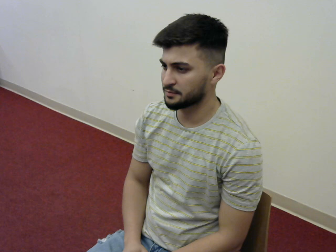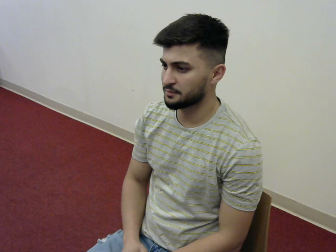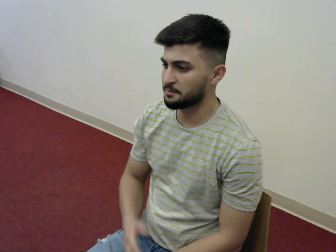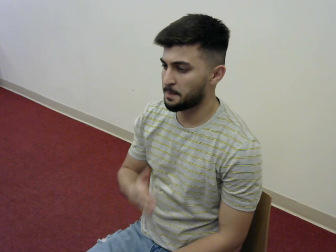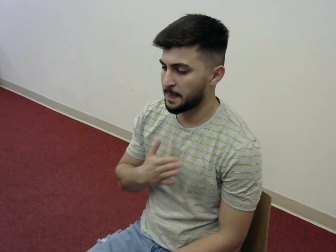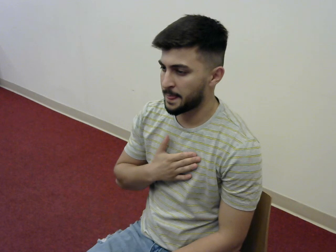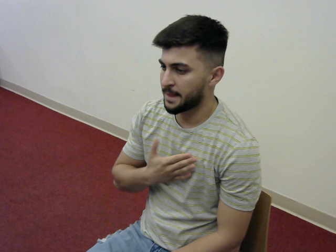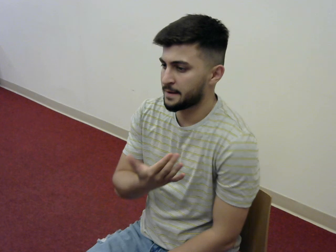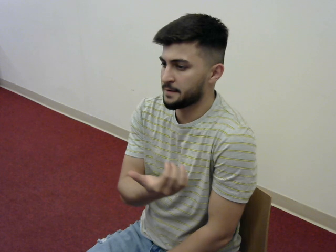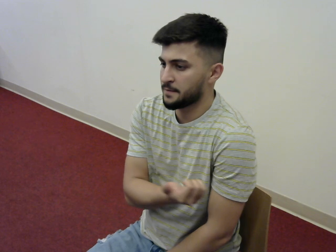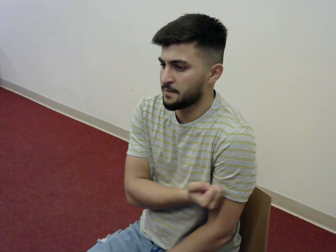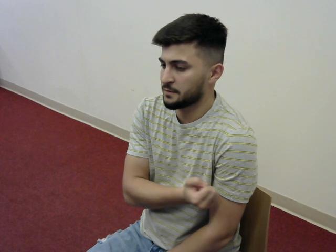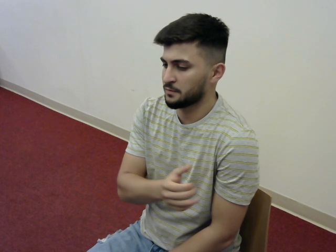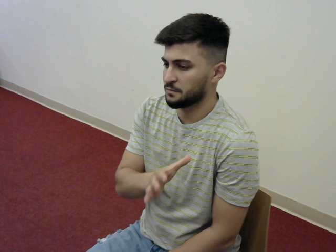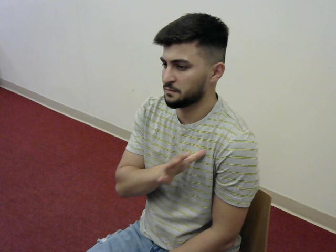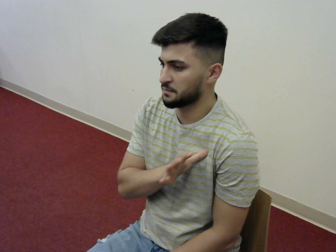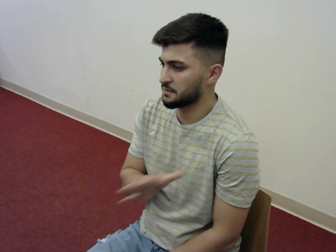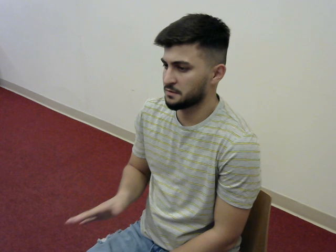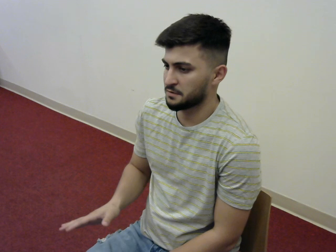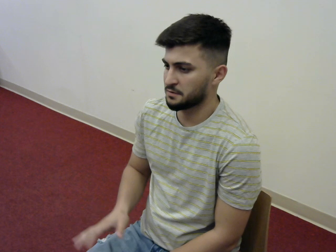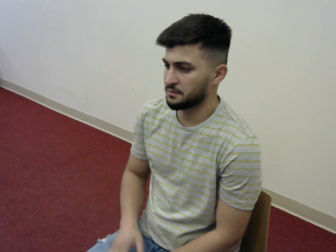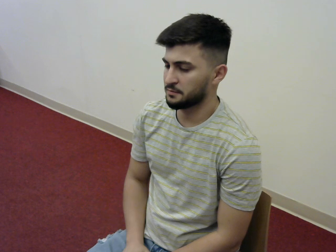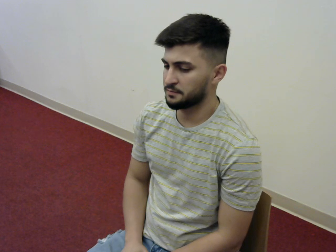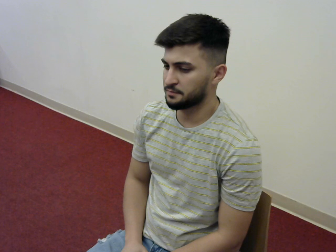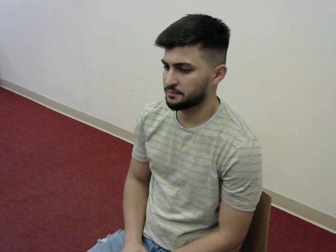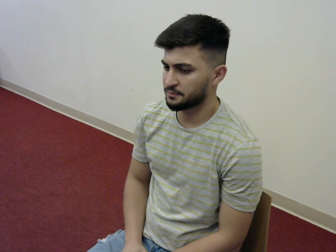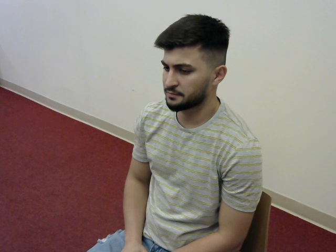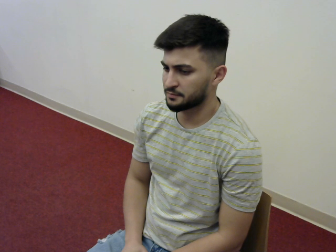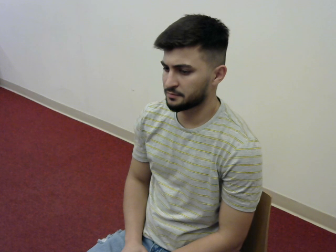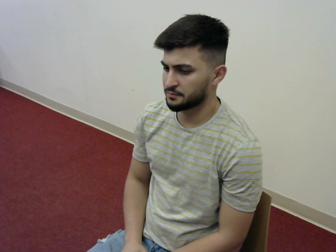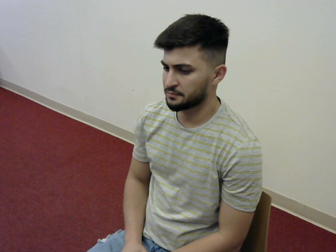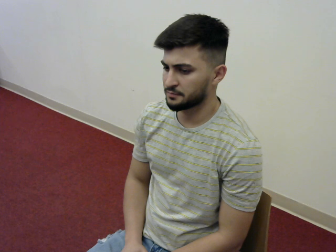Mən vaksin vurdurmuşam